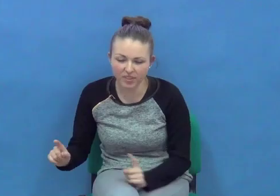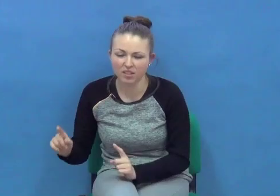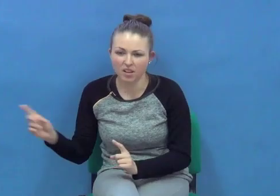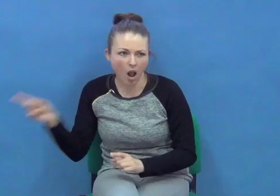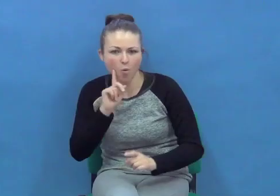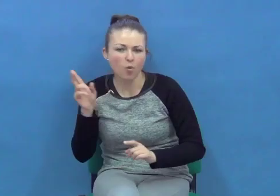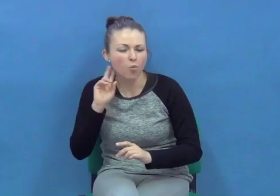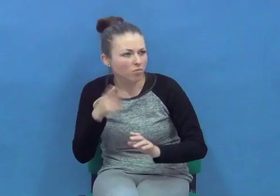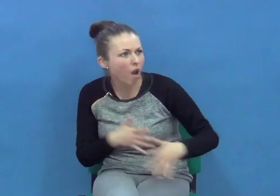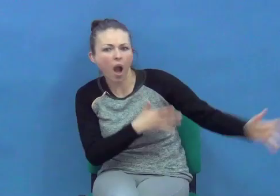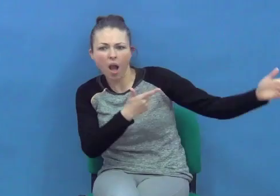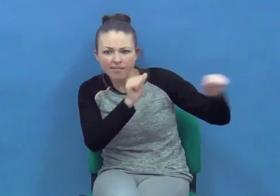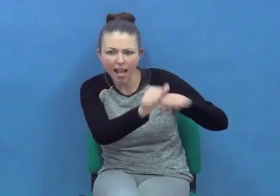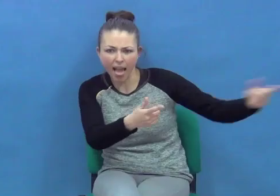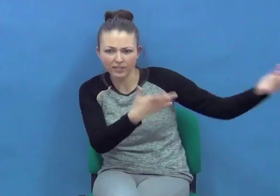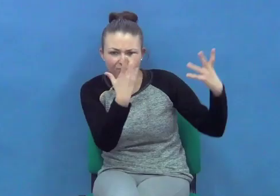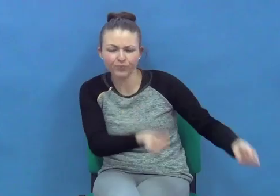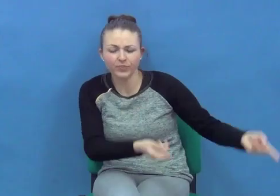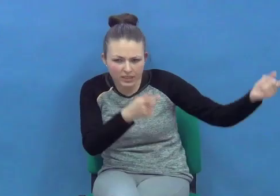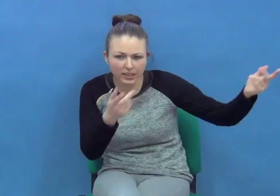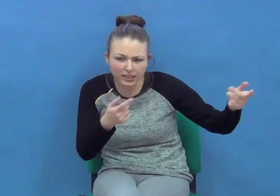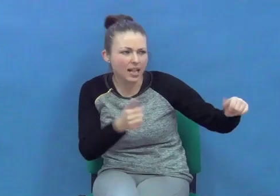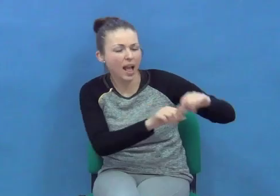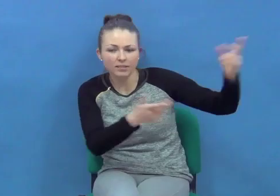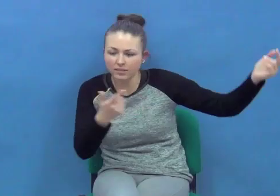Wszyscy głusi zdziwili się, że on się pojawił.